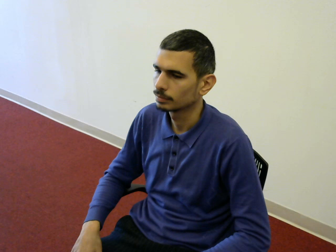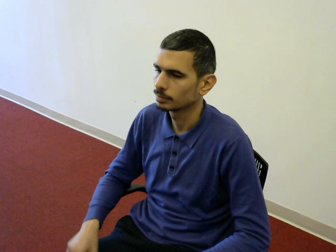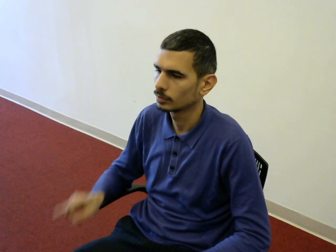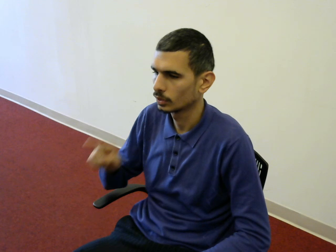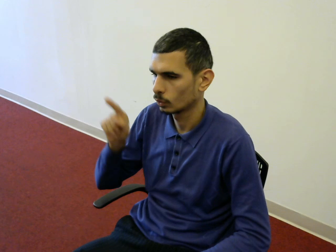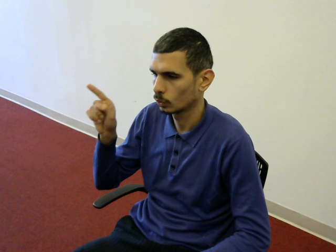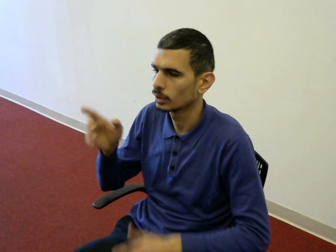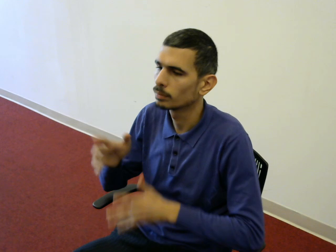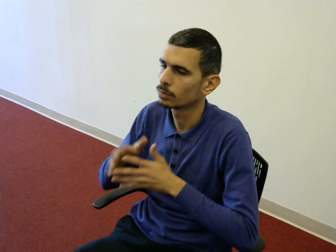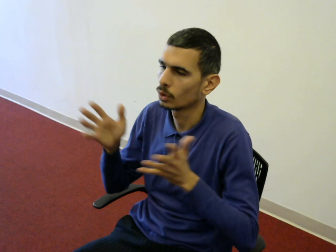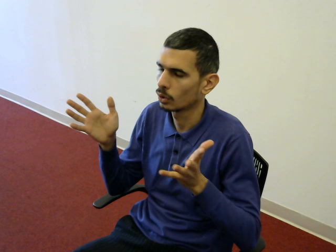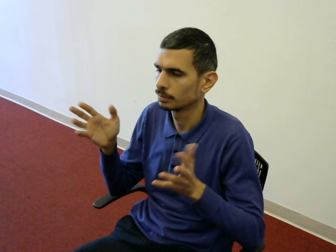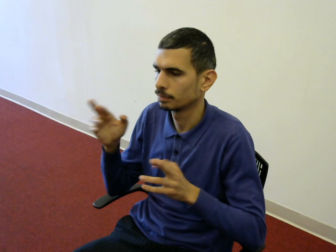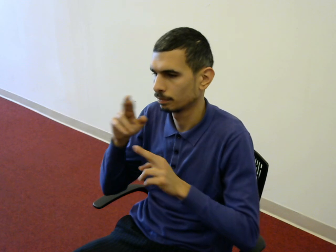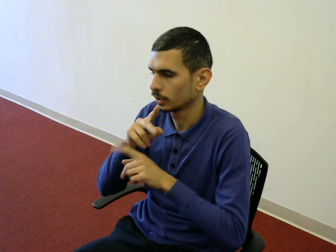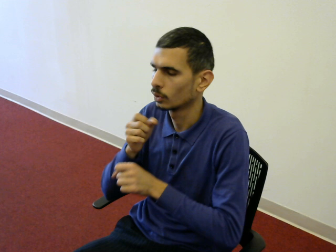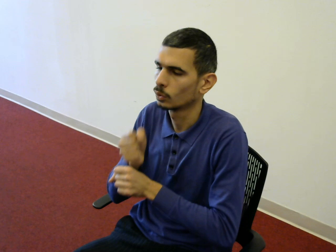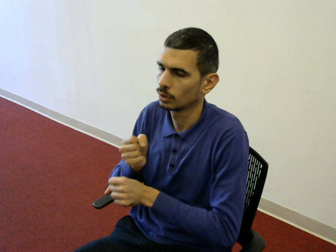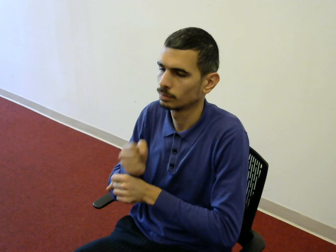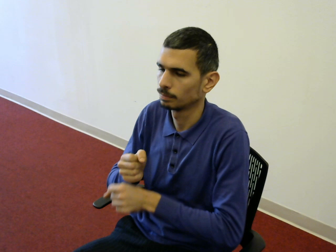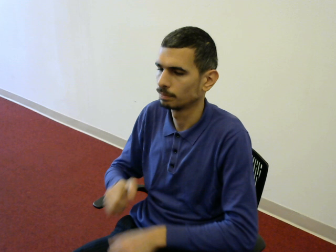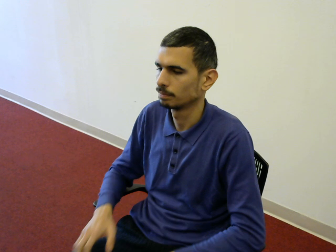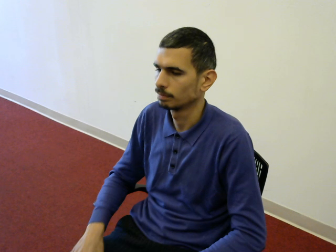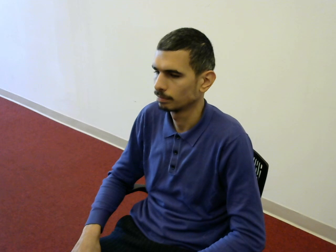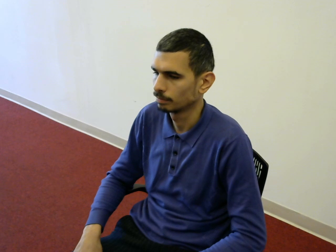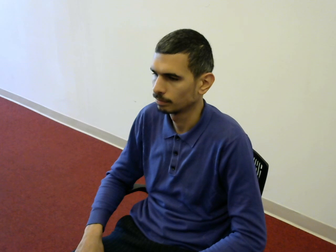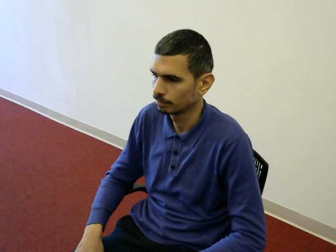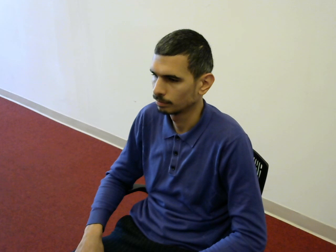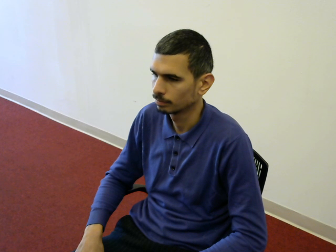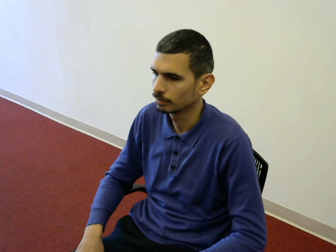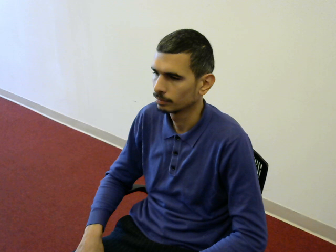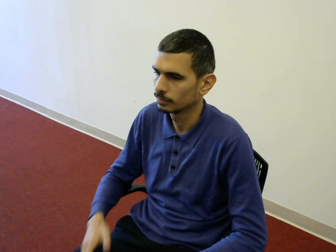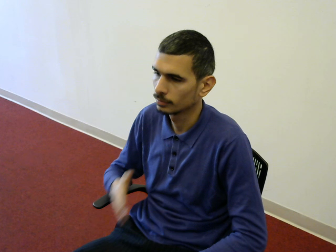O böyük səhv edib